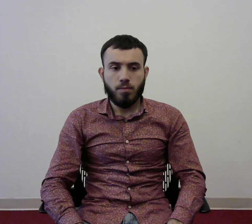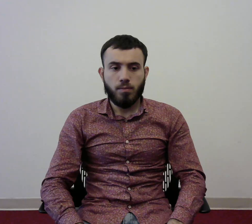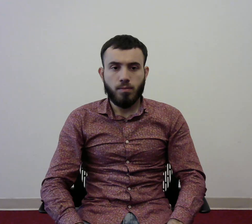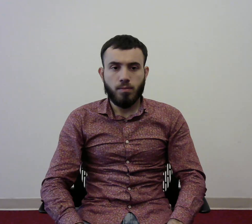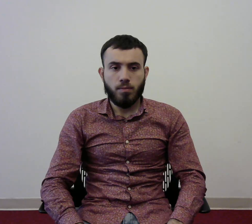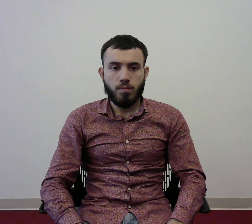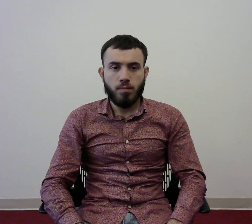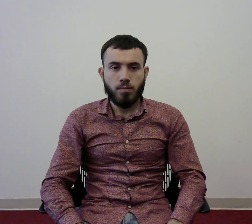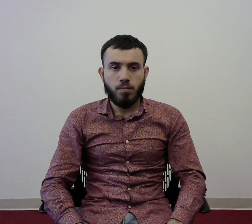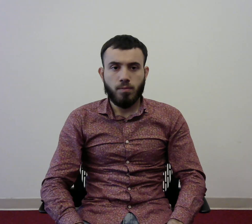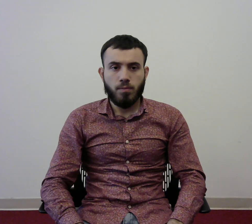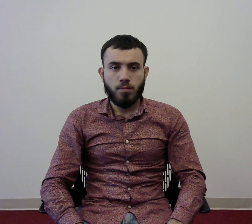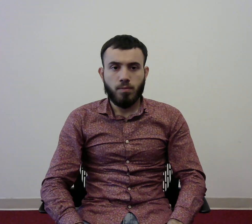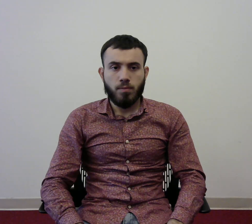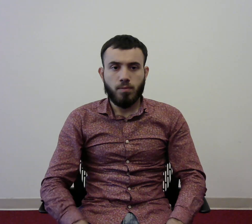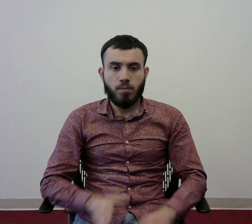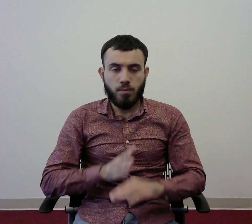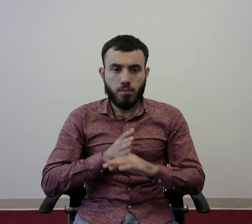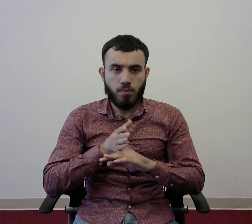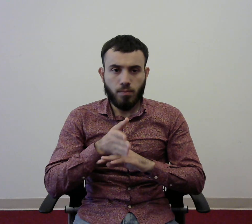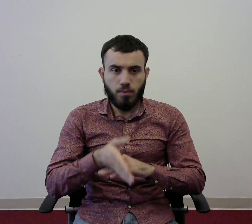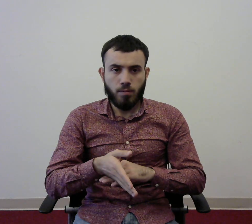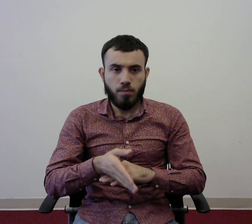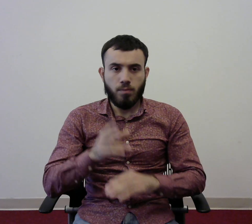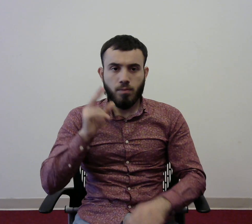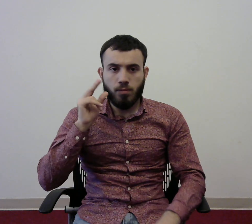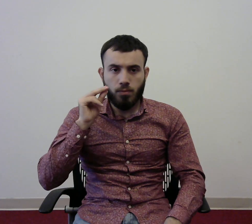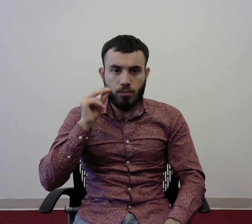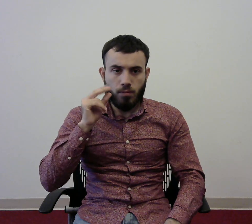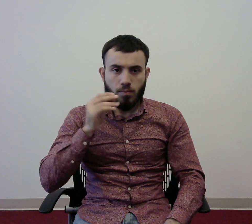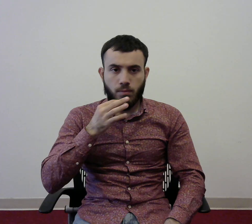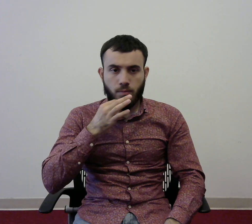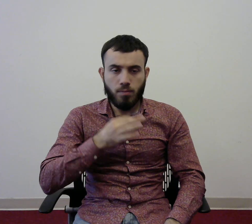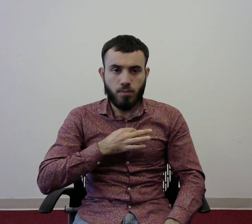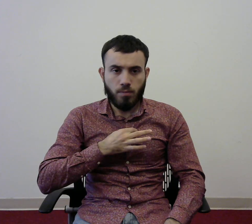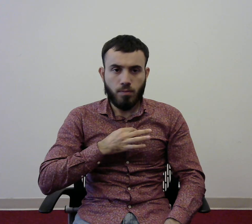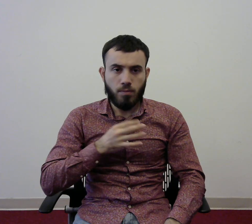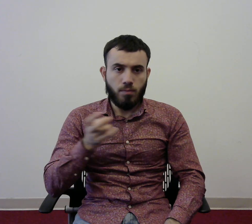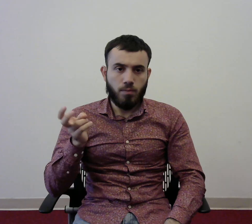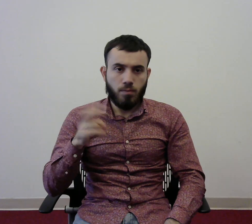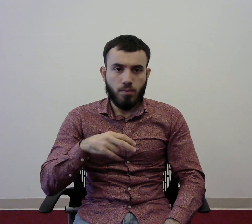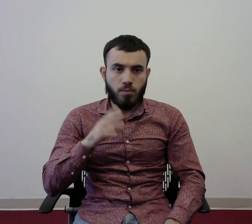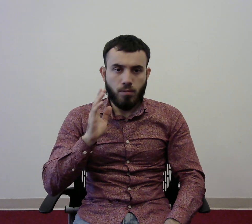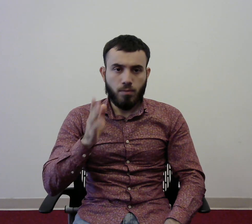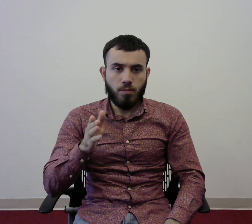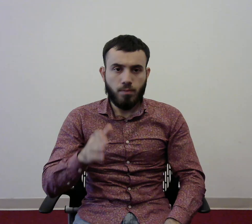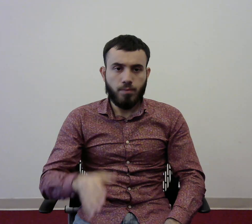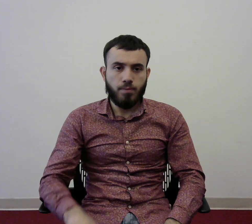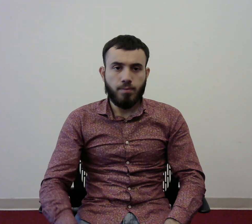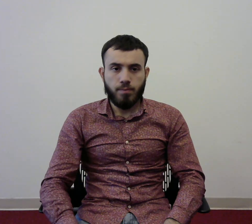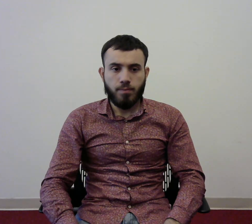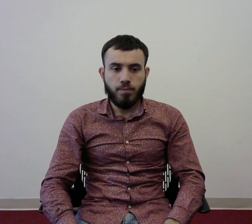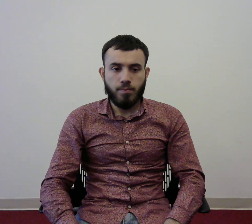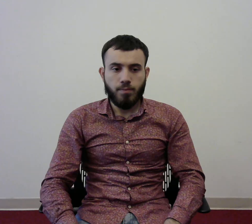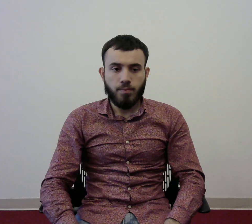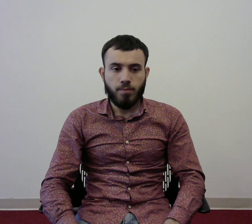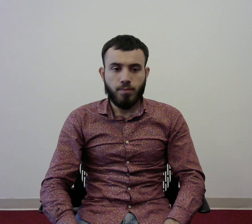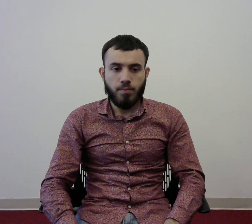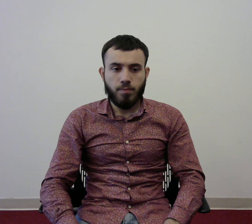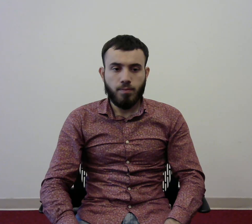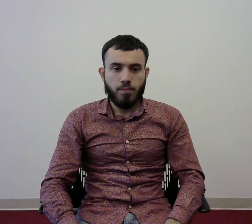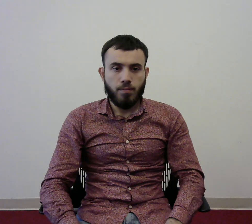Müraciətimə nə vaxt cavab gələcək?